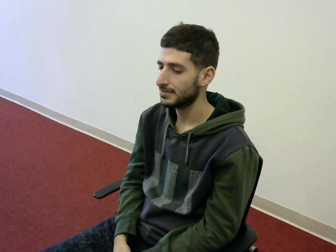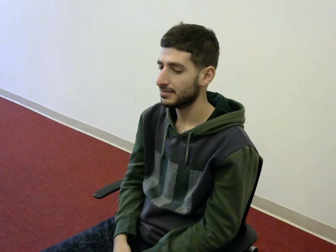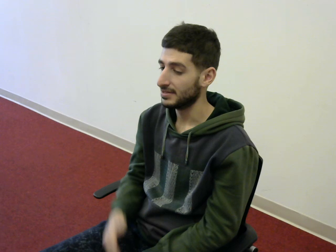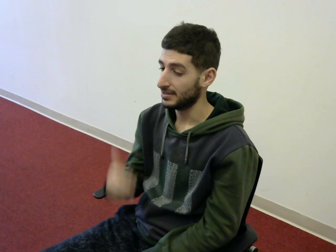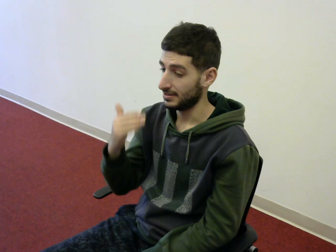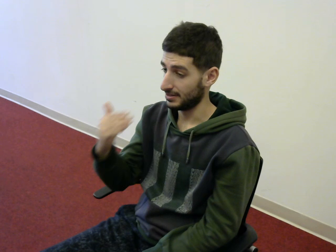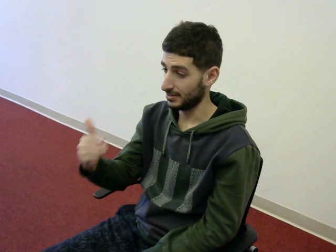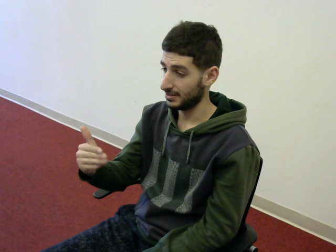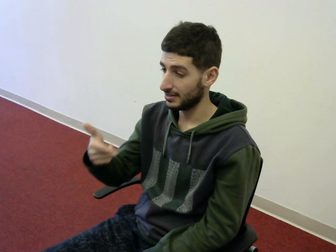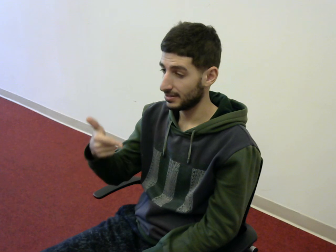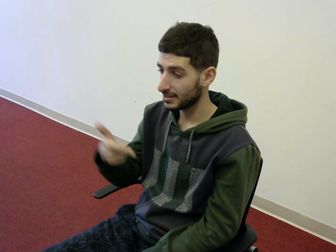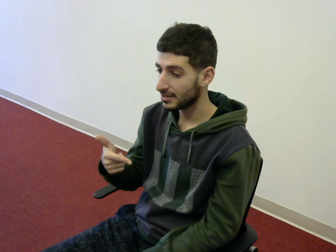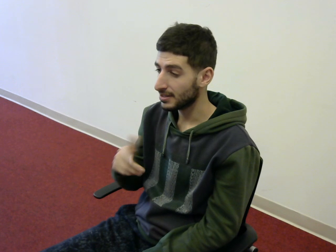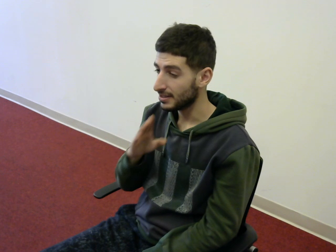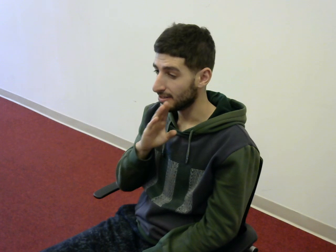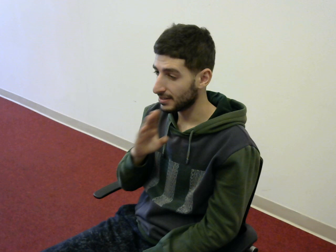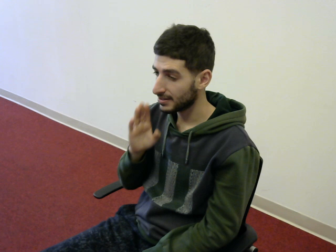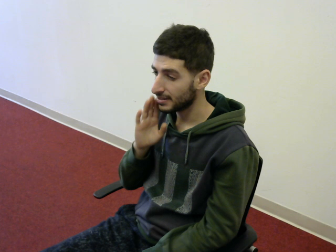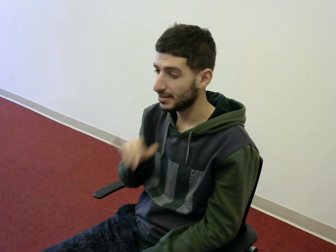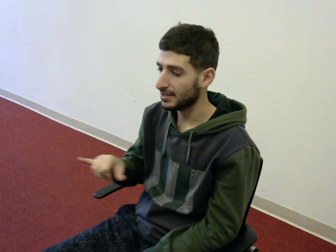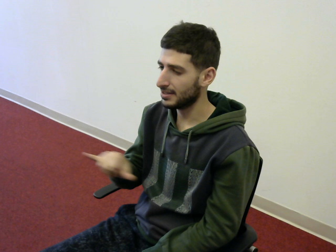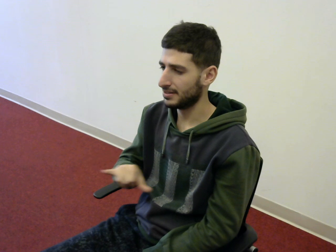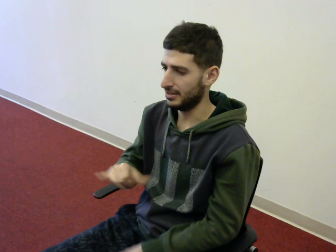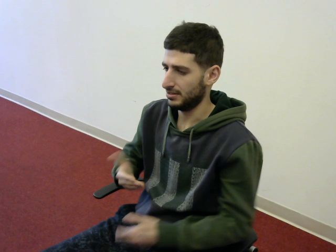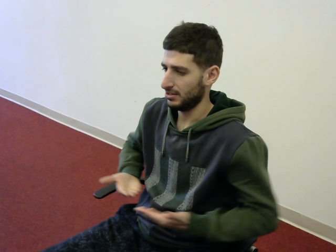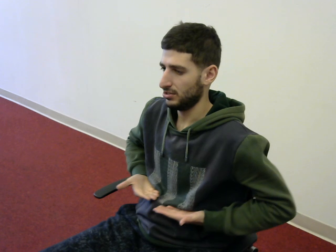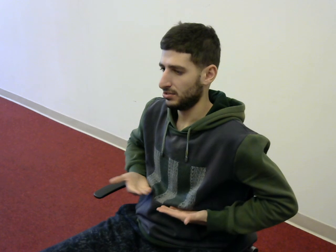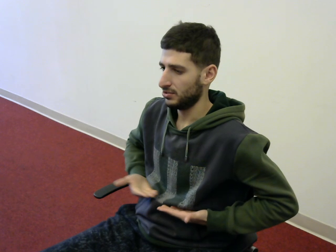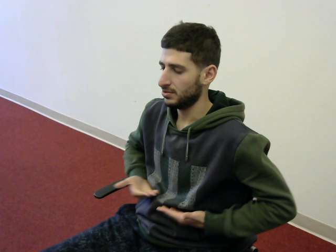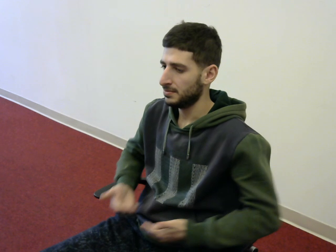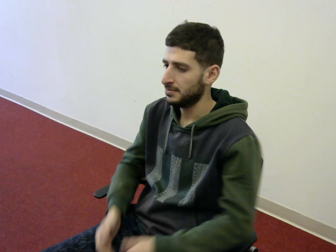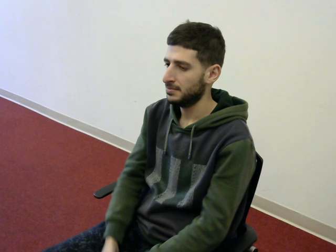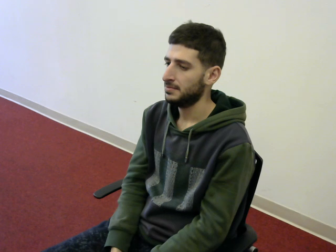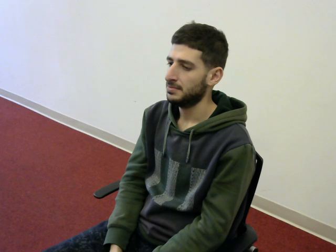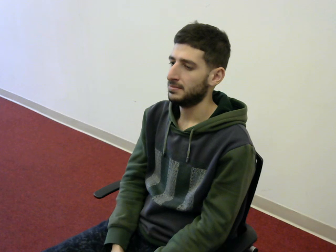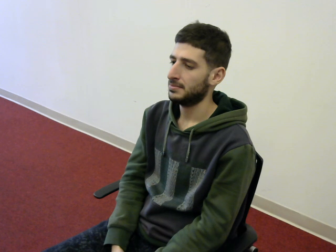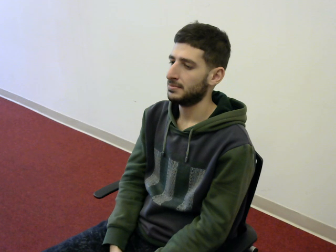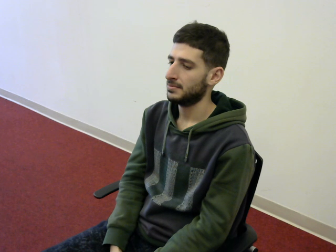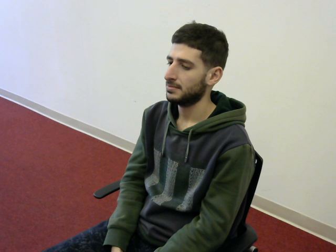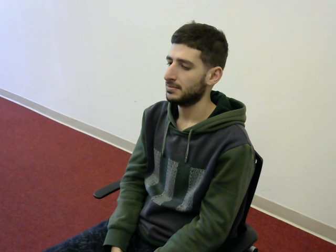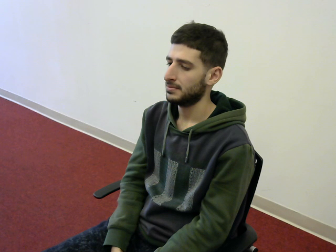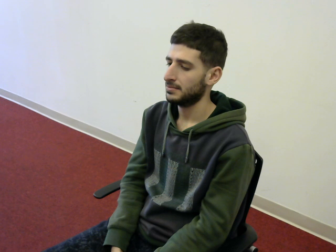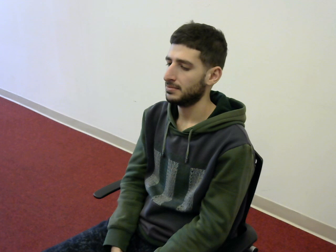Sənin qayınanan harda yaşayır?